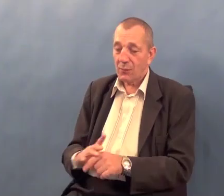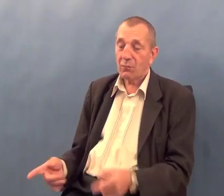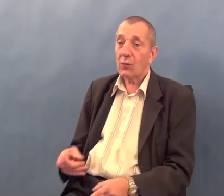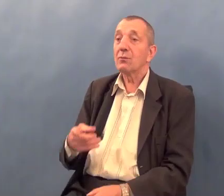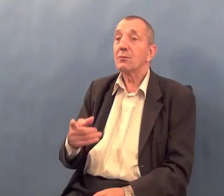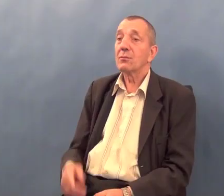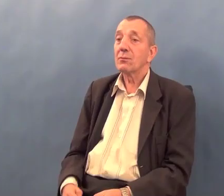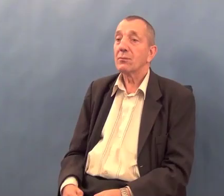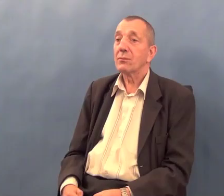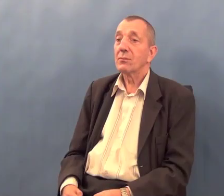Nie wolno piłować.